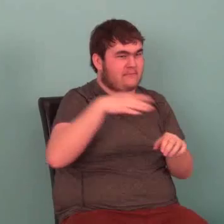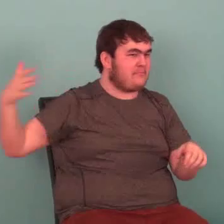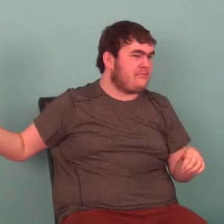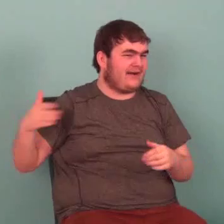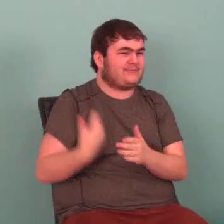Gubi ją.